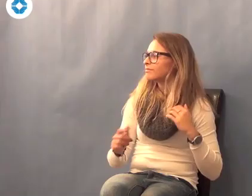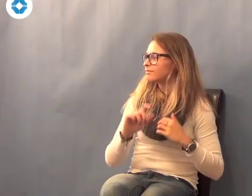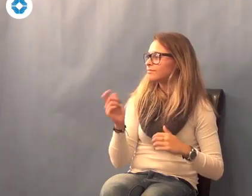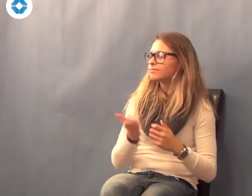Cały.